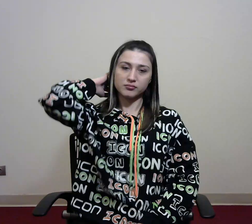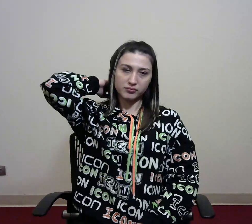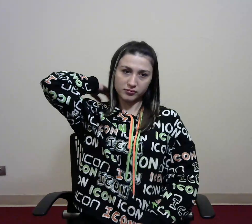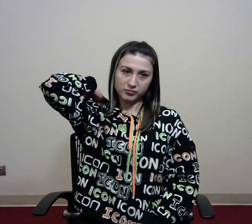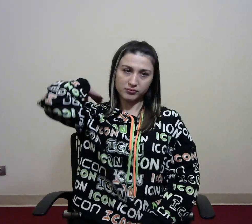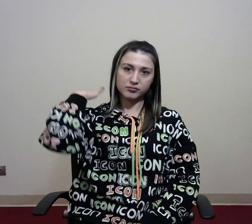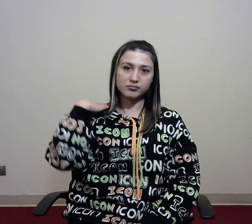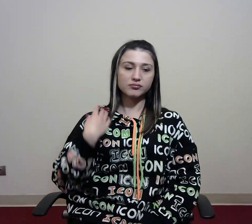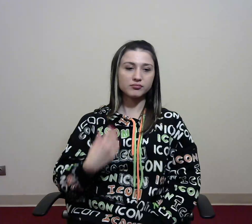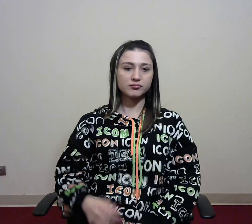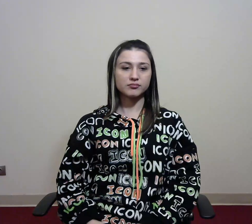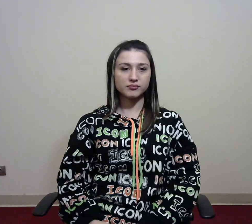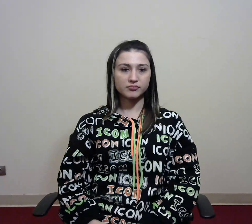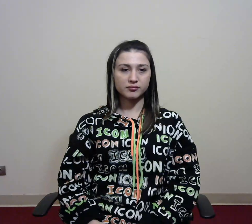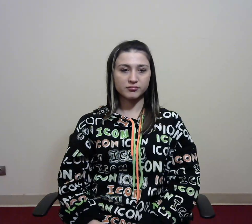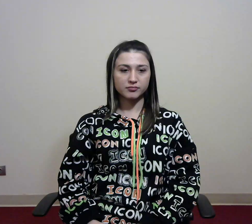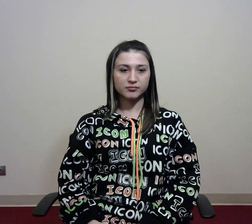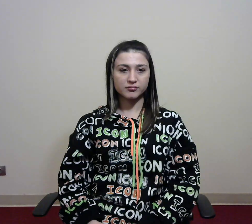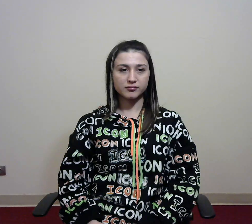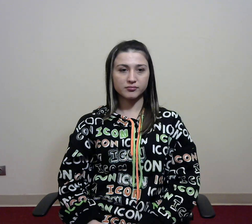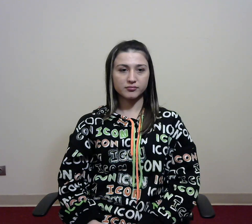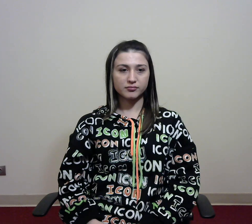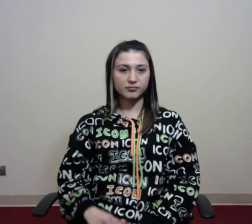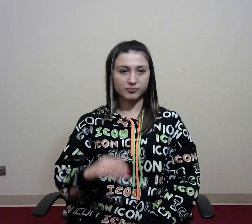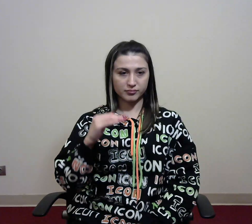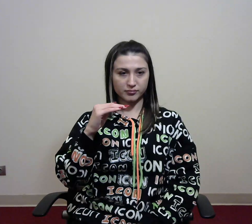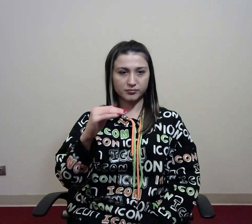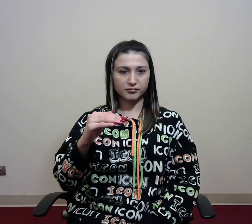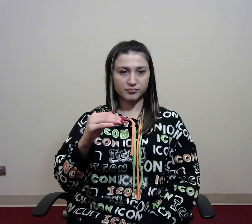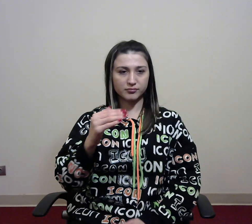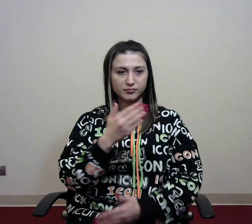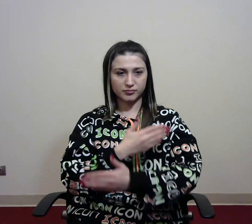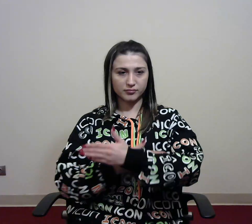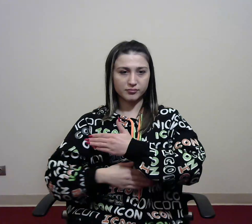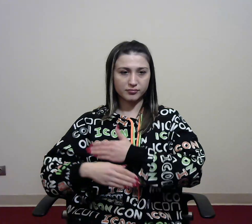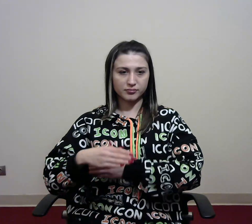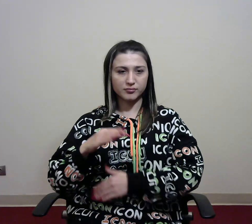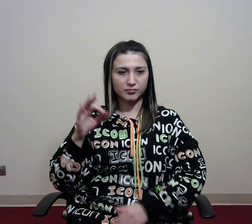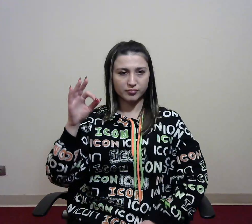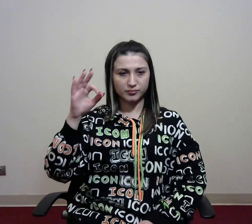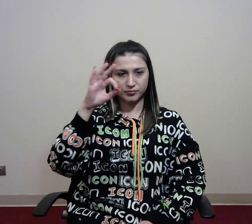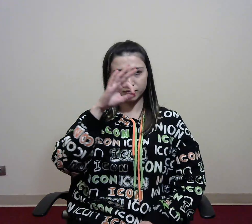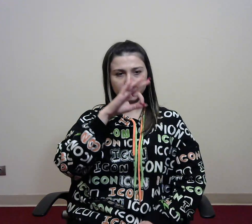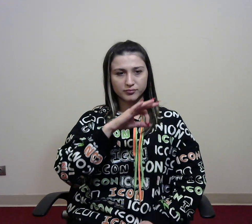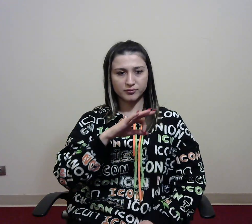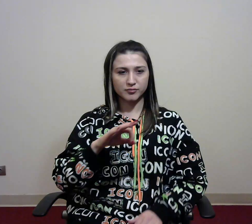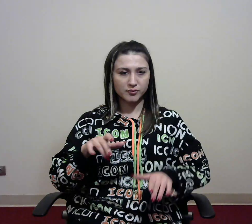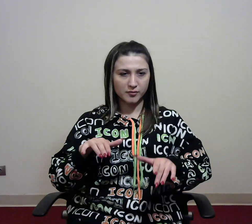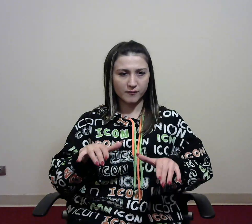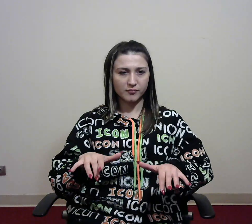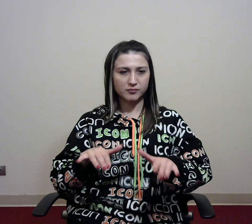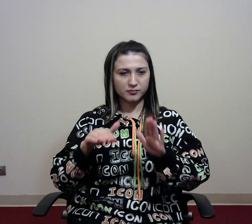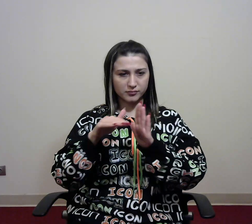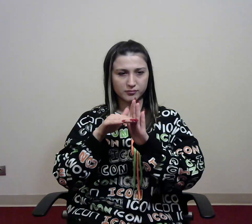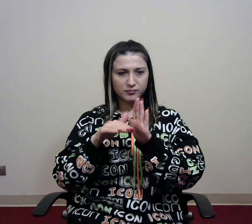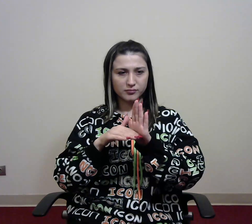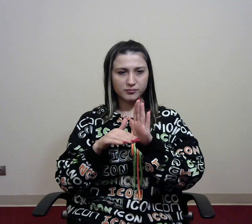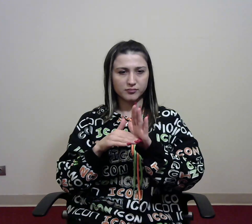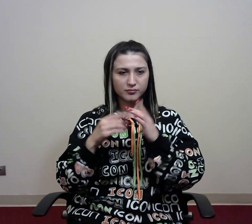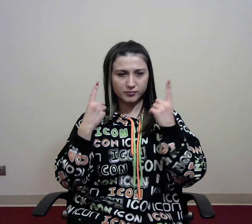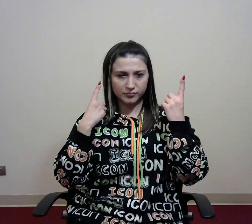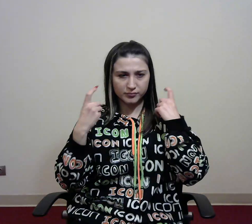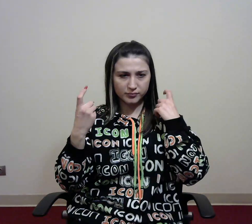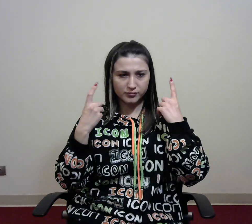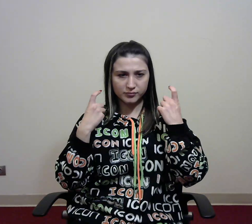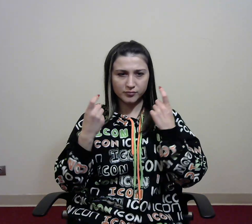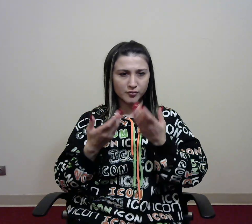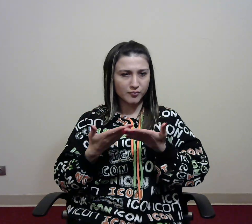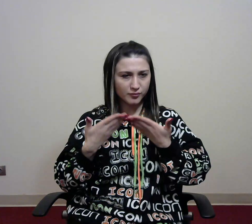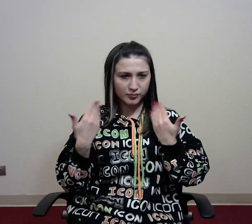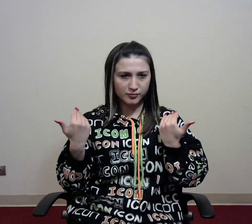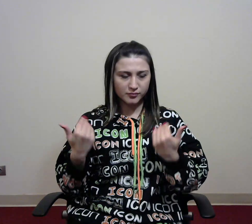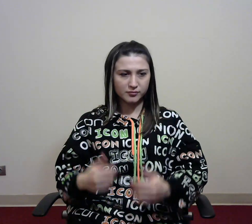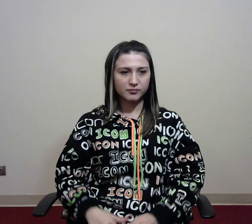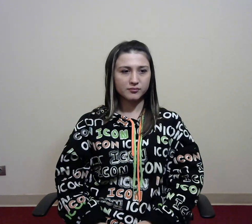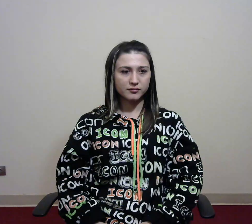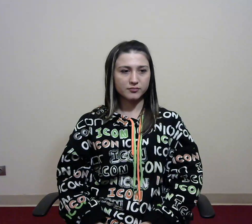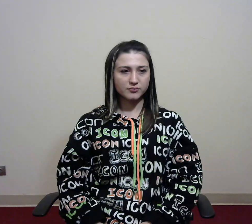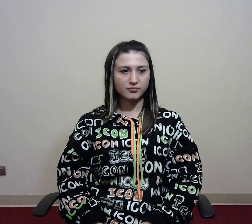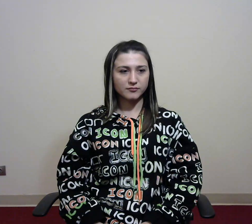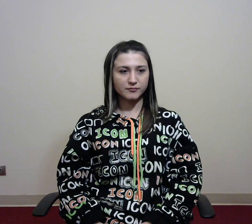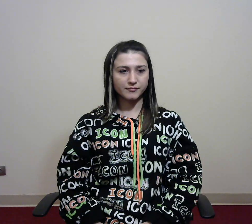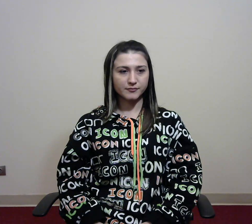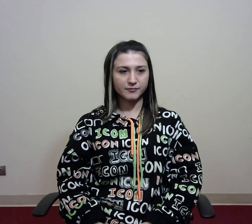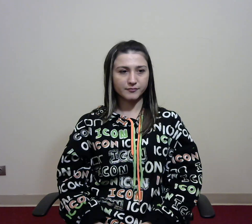Sizin əlilliyiniz haqqınızda sistemdə məlumat yoxdur